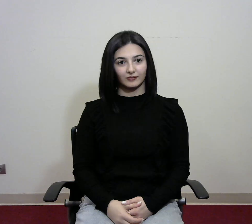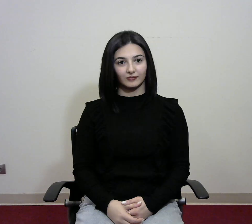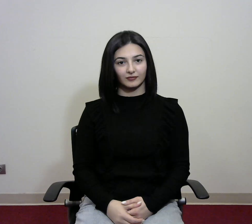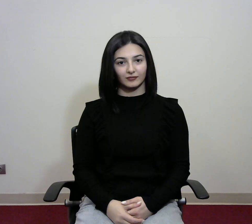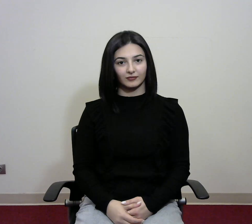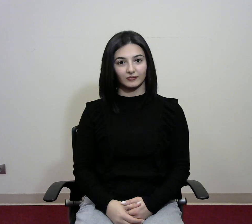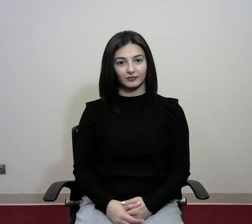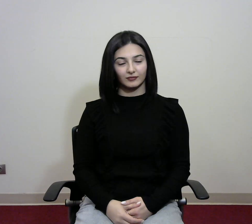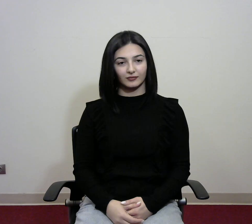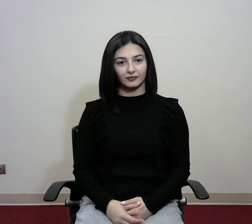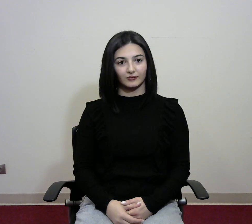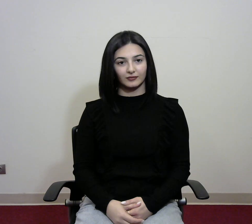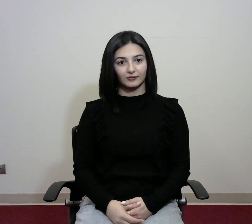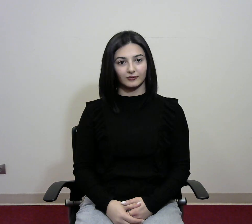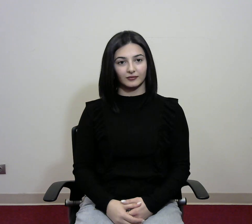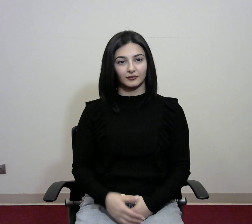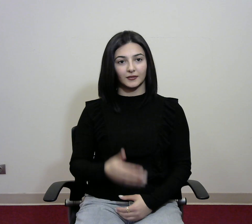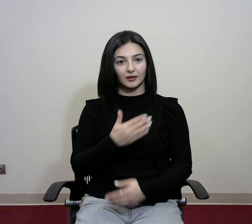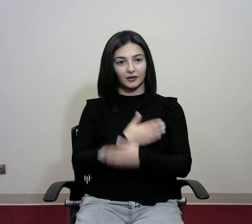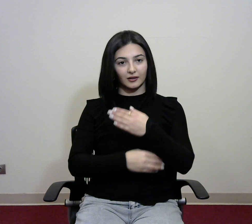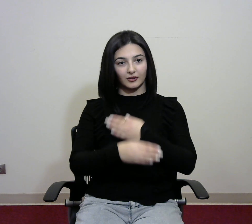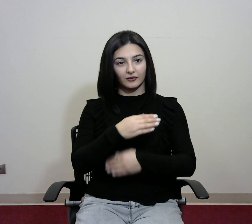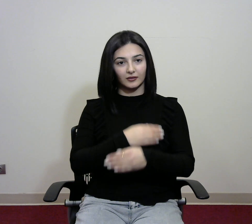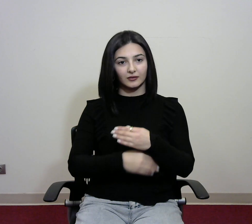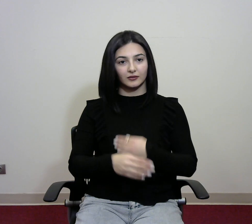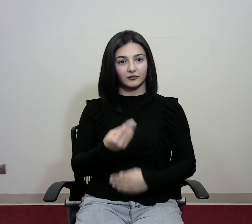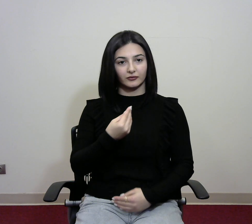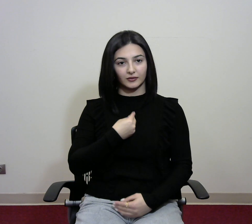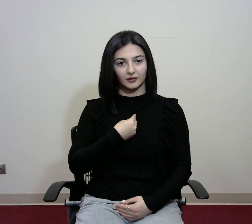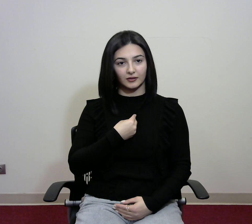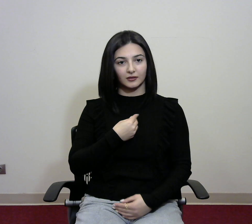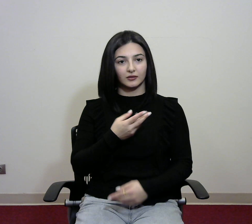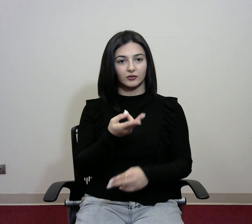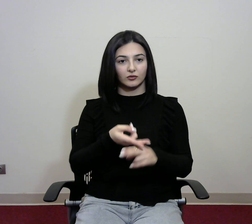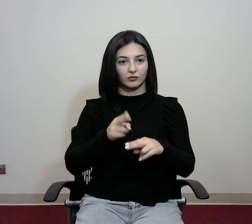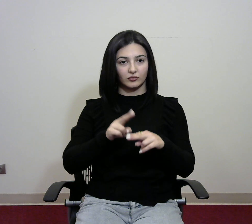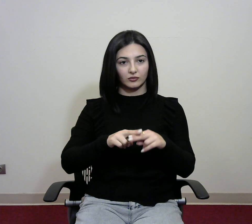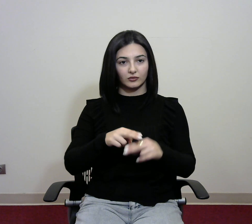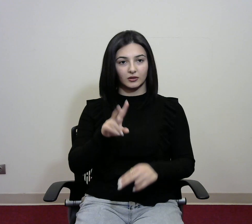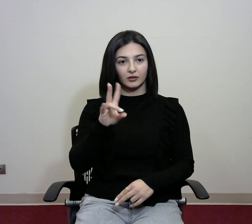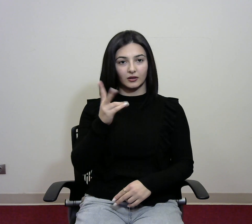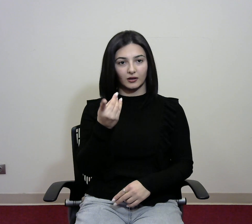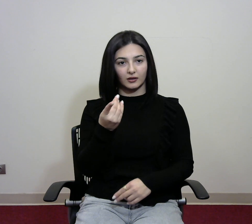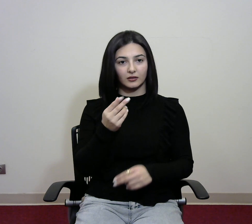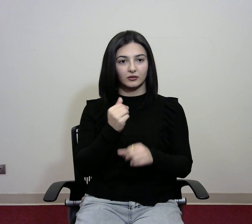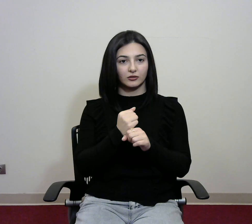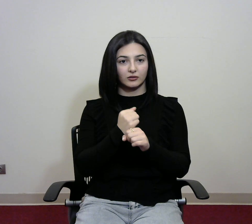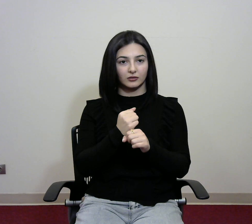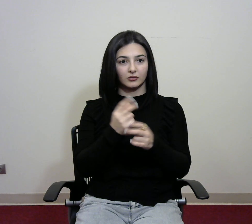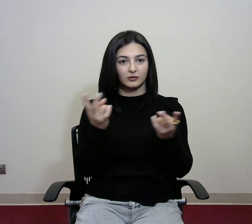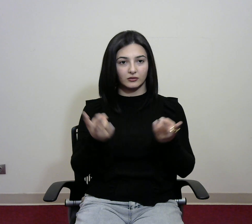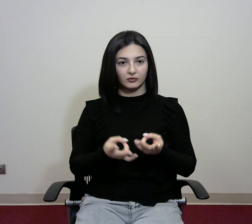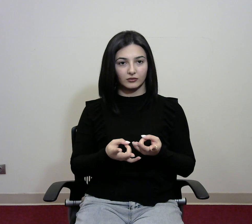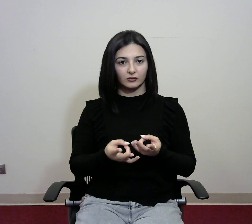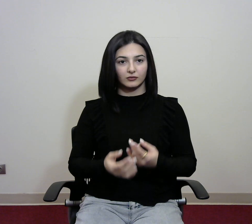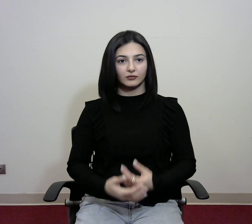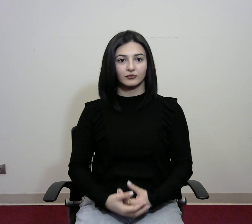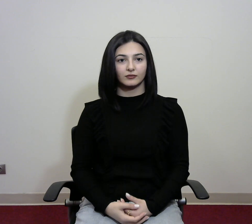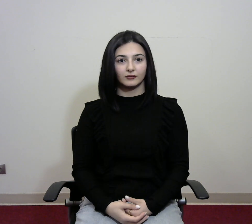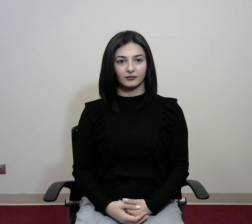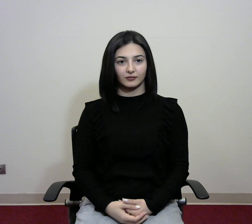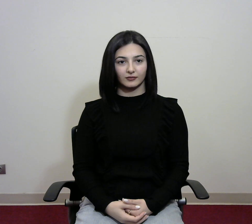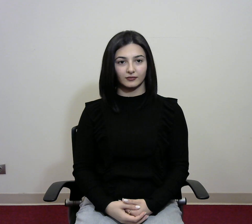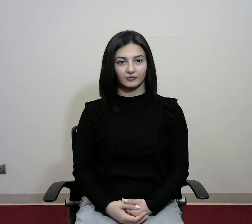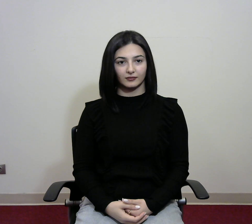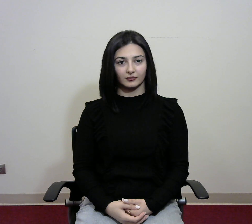Əlilliyin təyin olunması üçün nə etmək lazımdır?